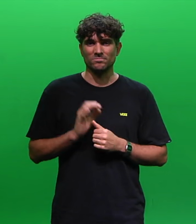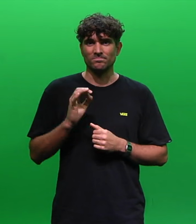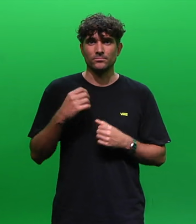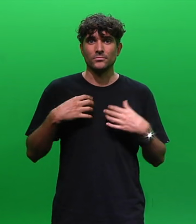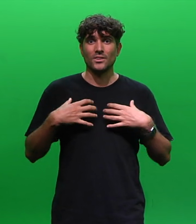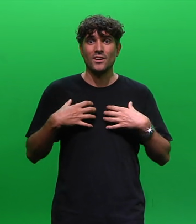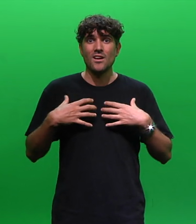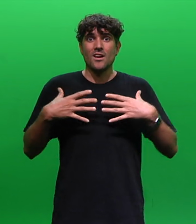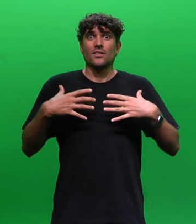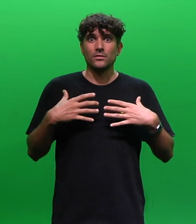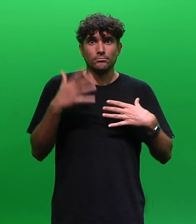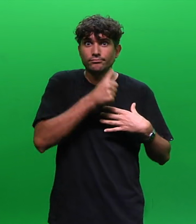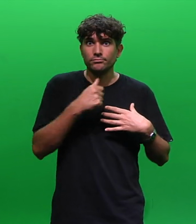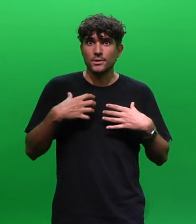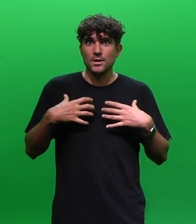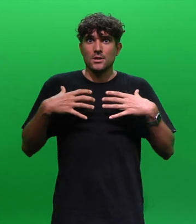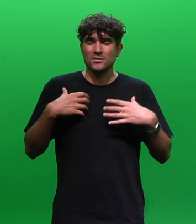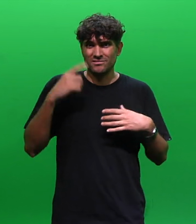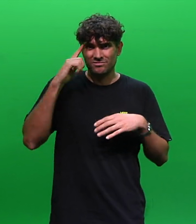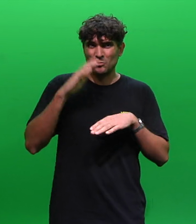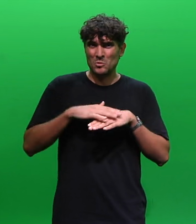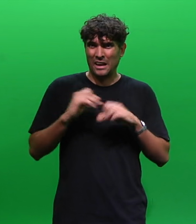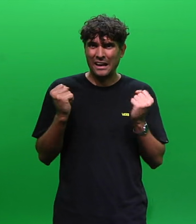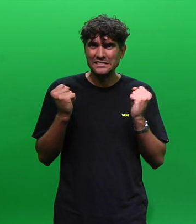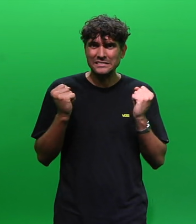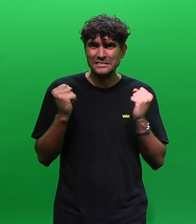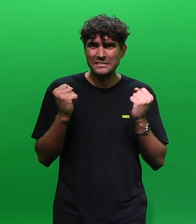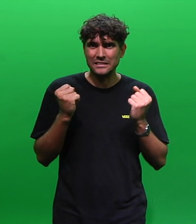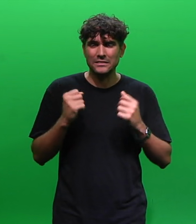Sí, quan respiro no puc inflar els pulmons, no sé si és per l'estrès?